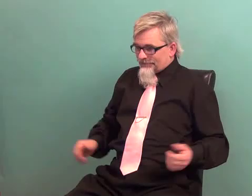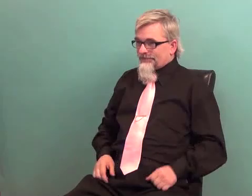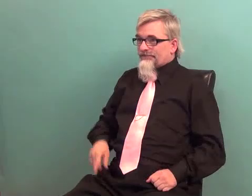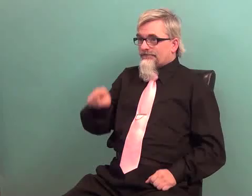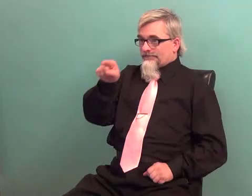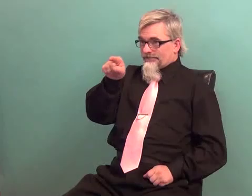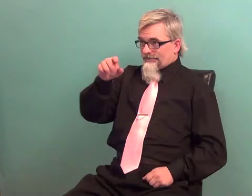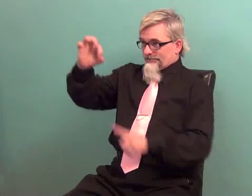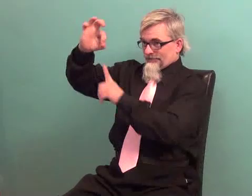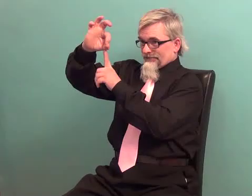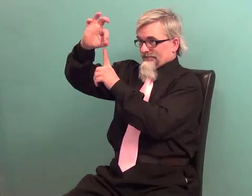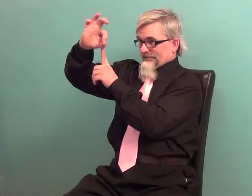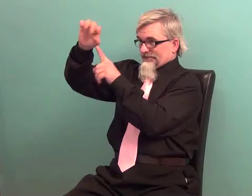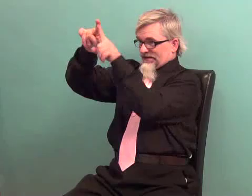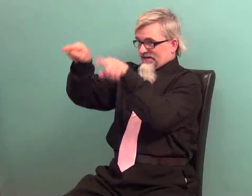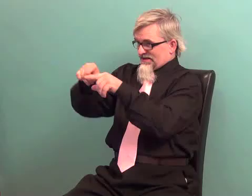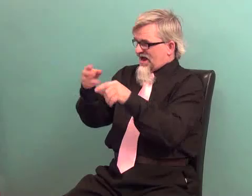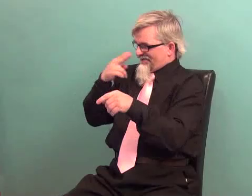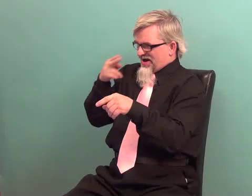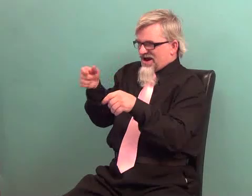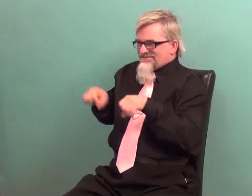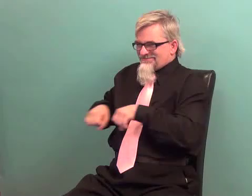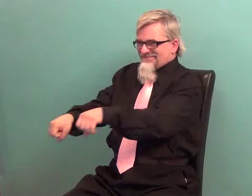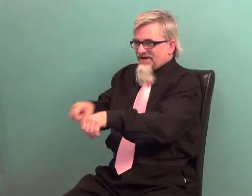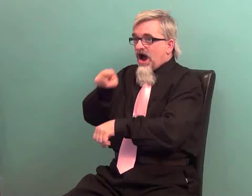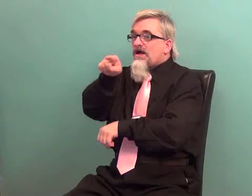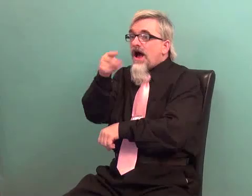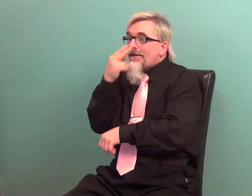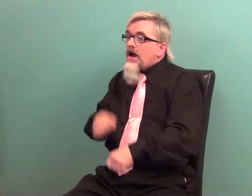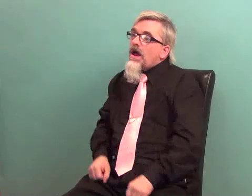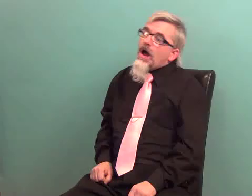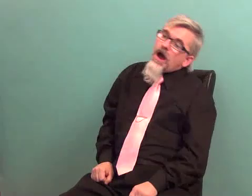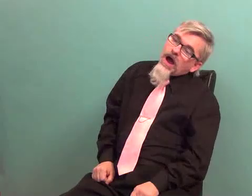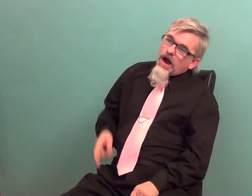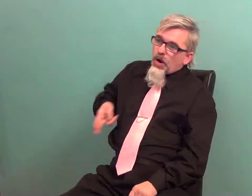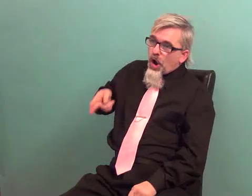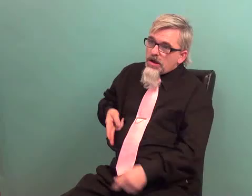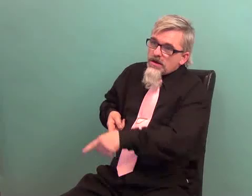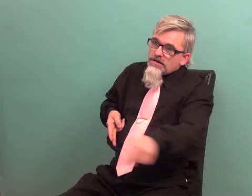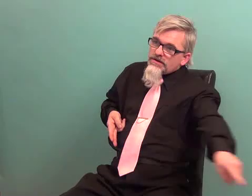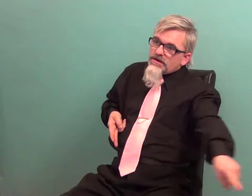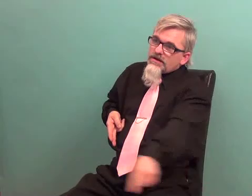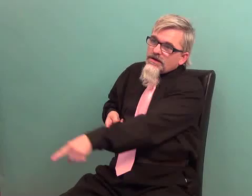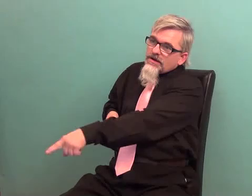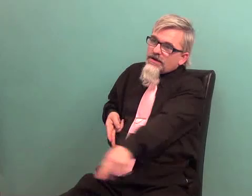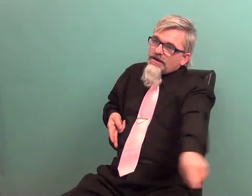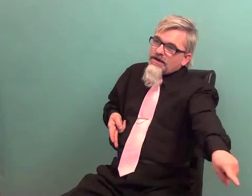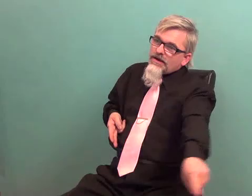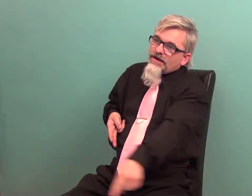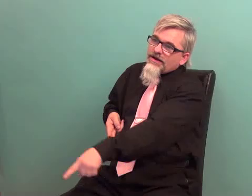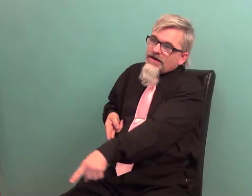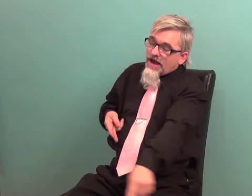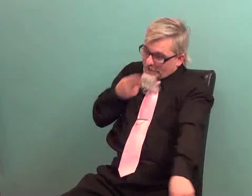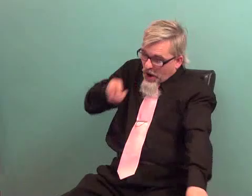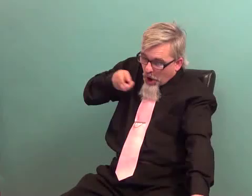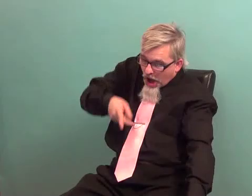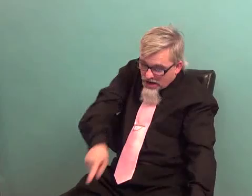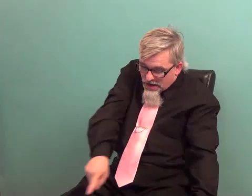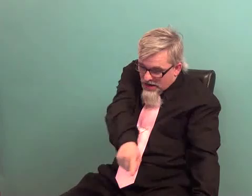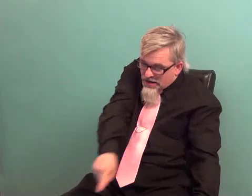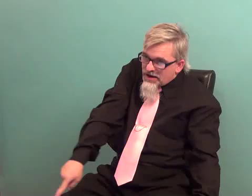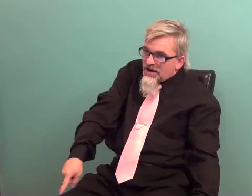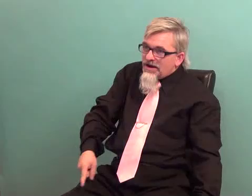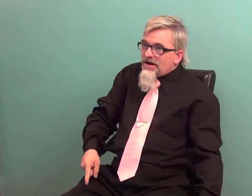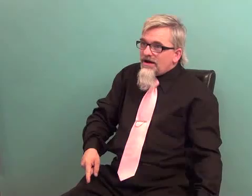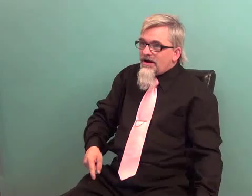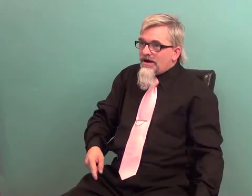Ty, jak widzisz taki trójkątny znak, to musisz się wychylić w prawo, żeby zobaczyć tory. Widzisz tory?